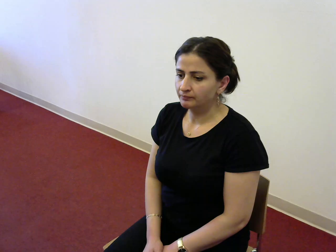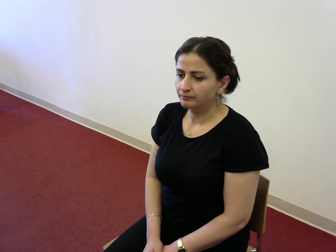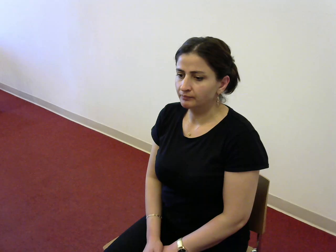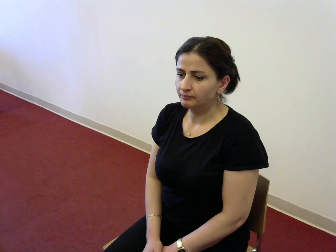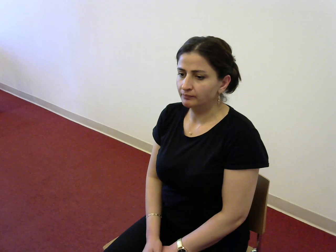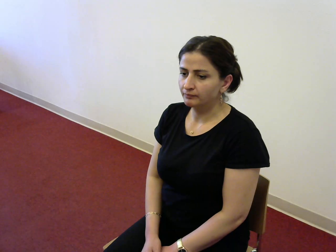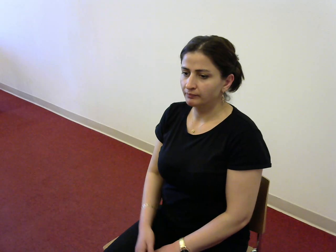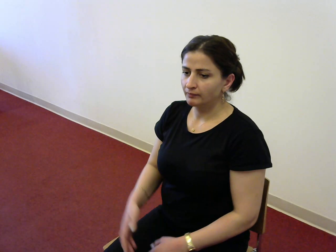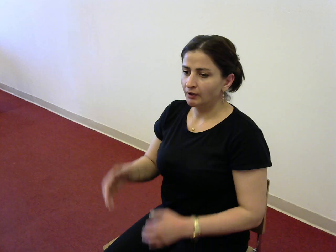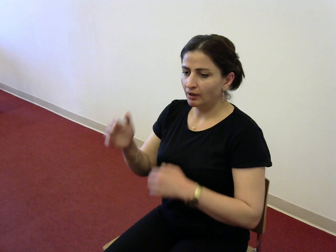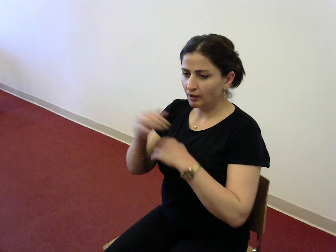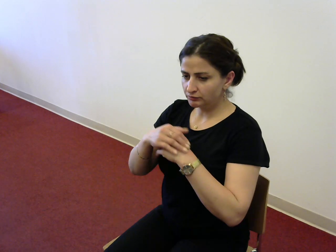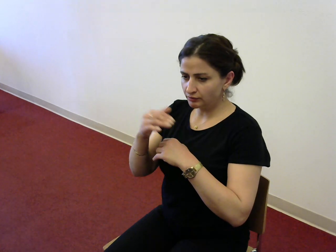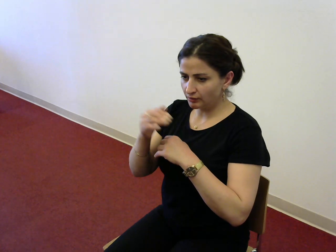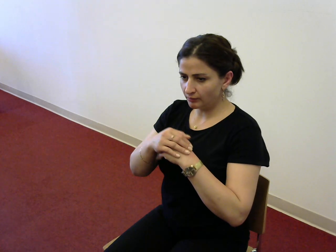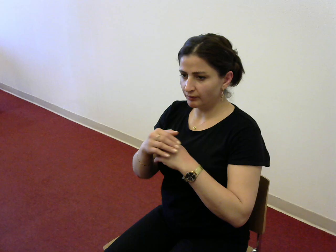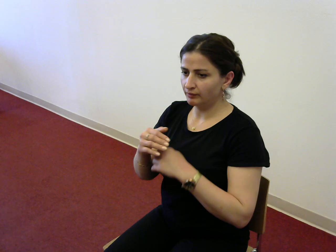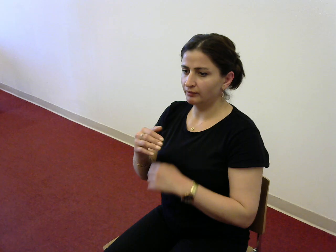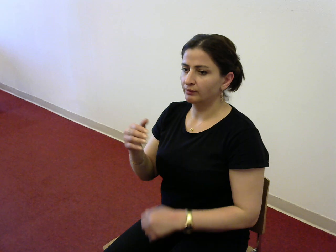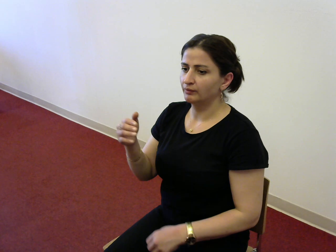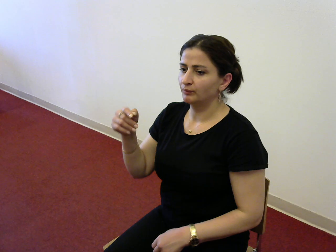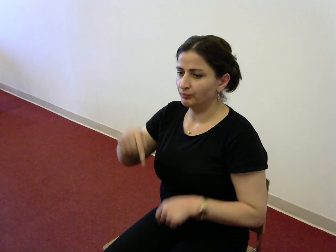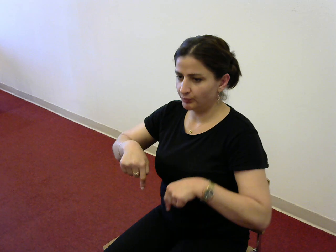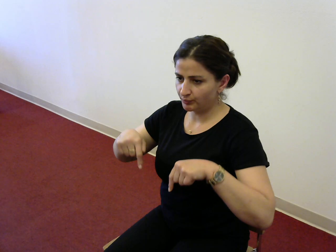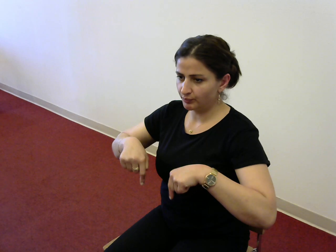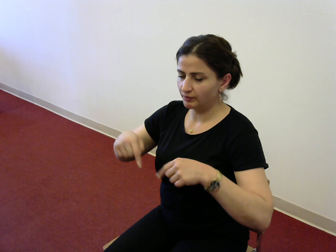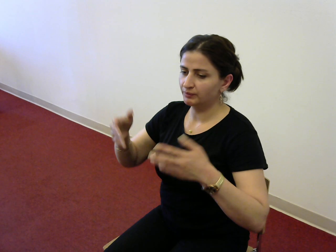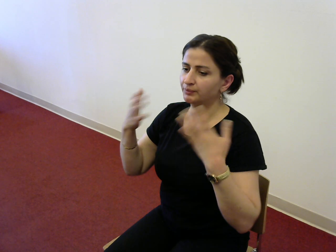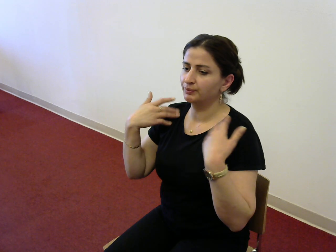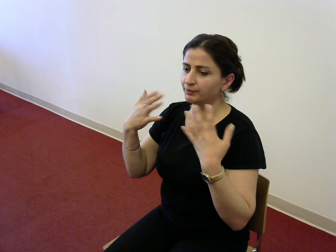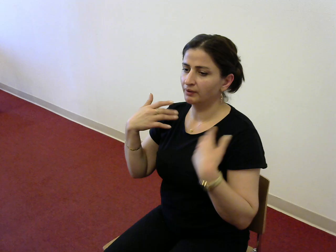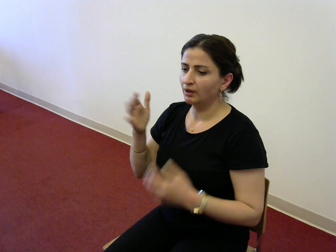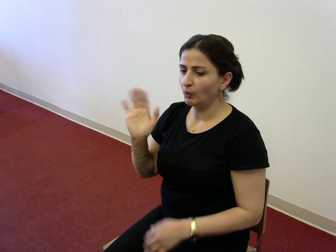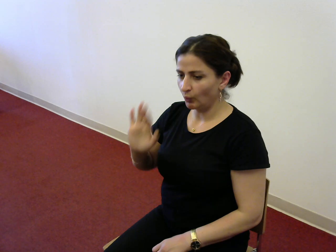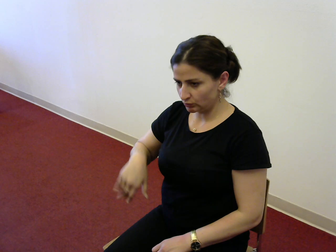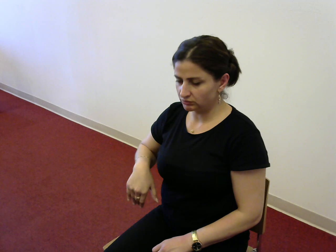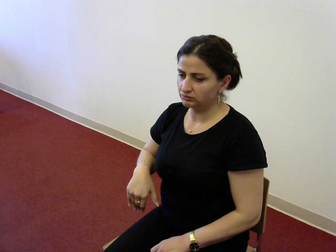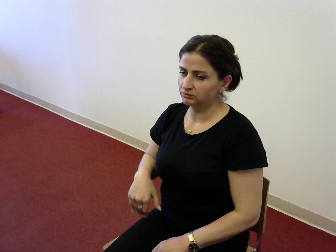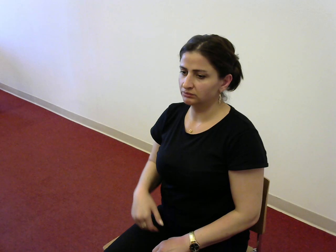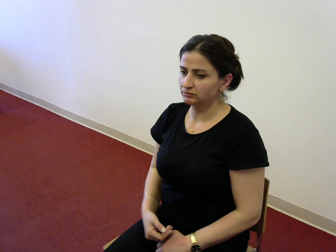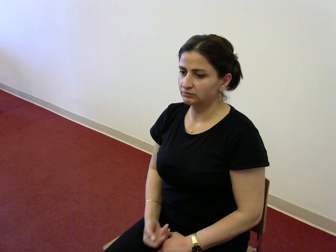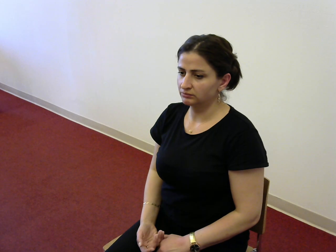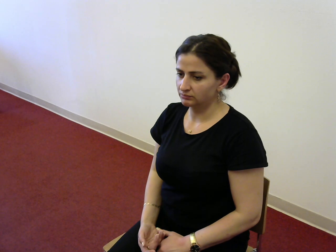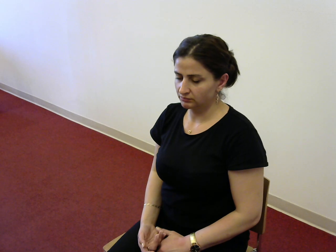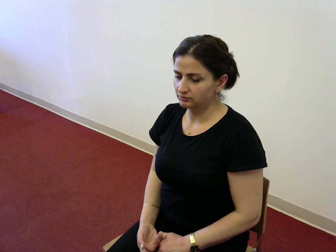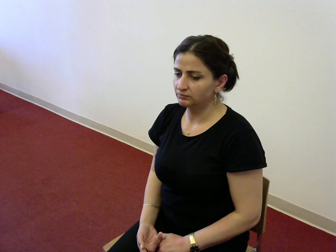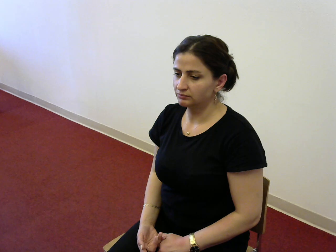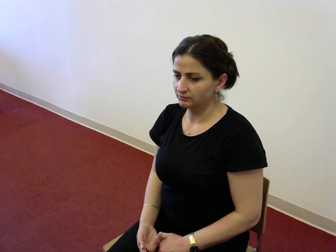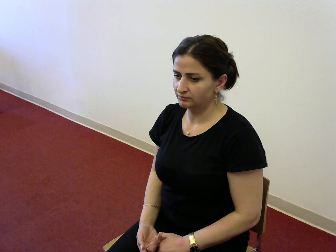Axşamlar bura sərin olur